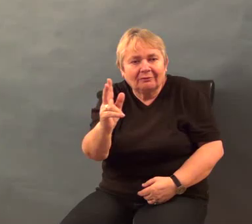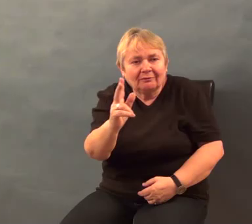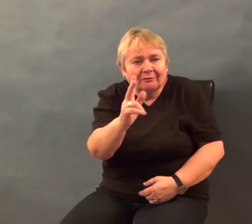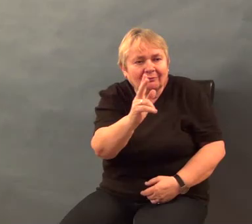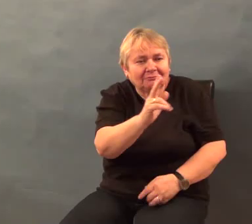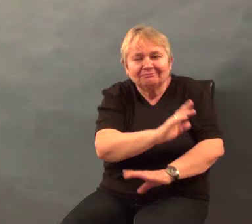Koniec.